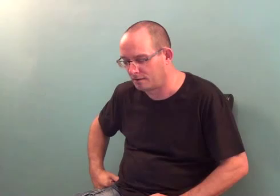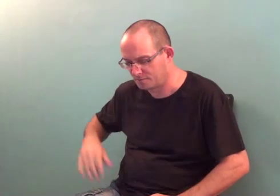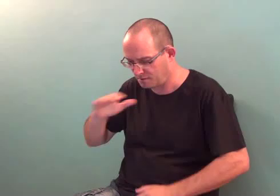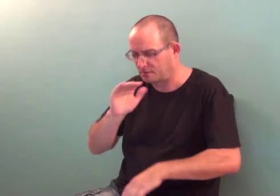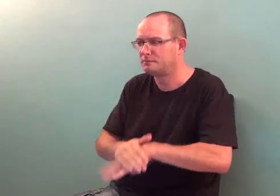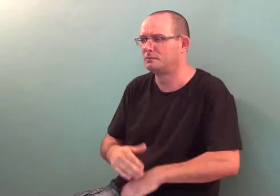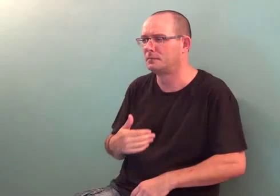Zgadzam się.